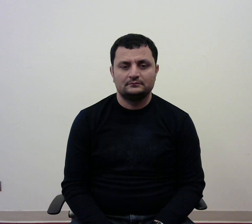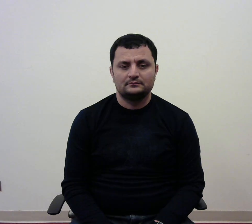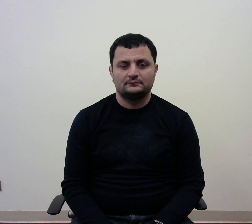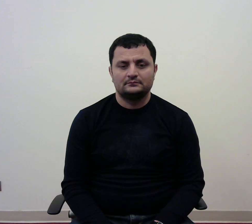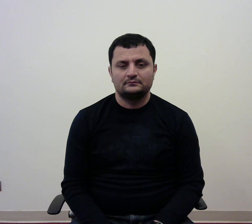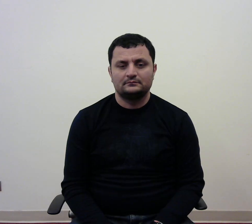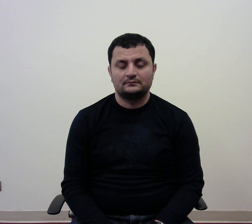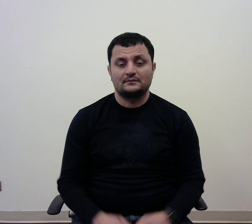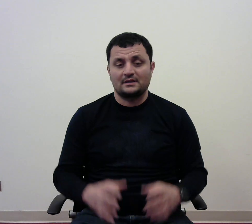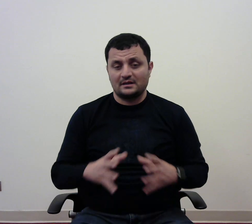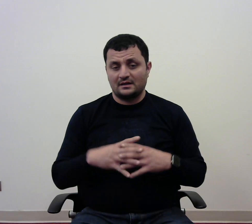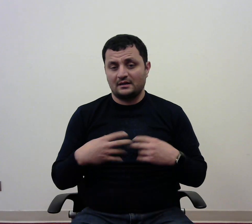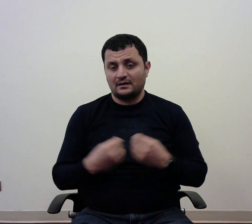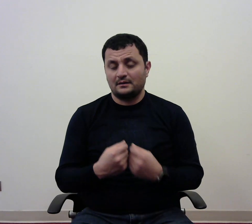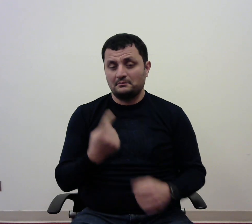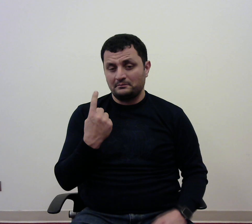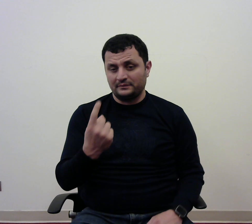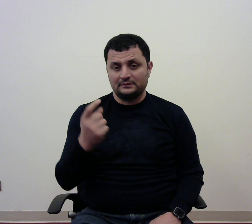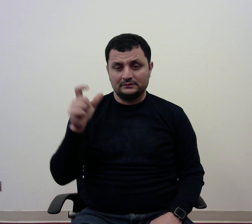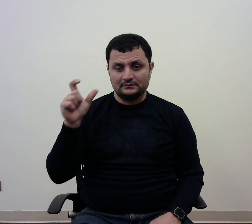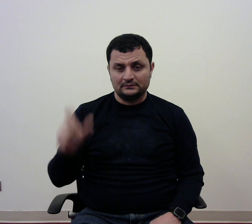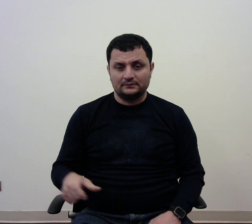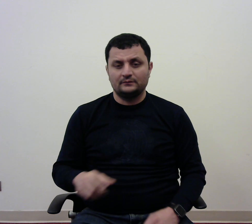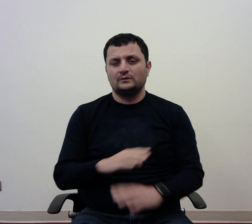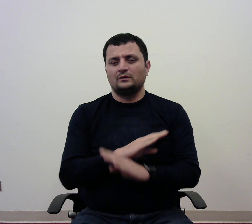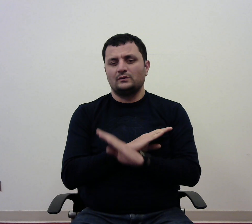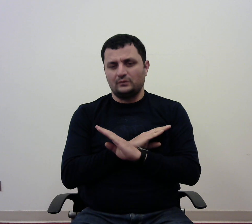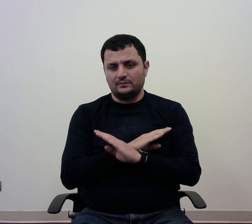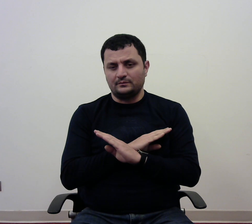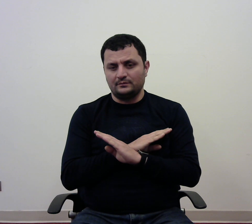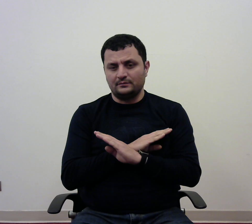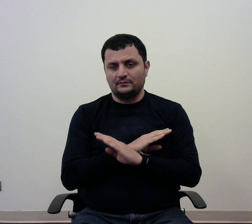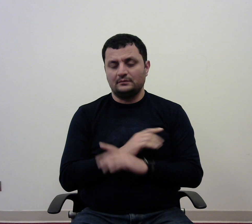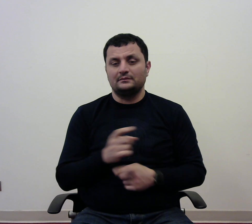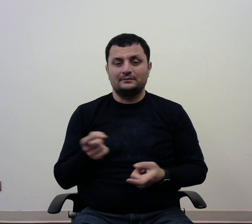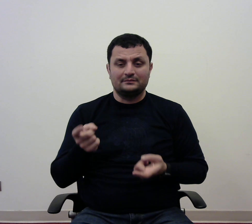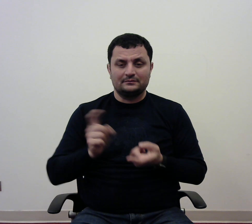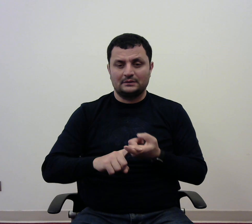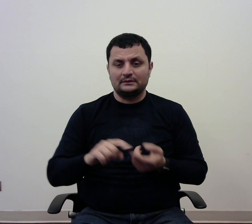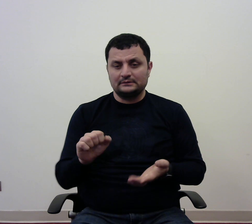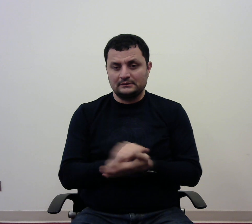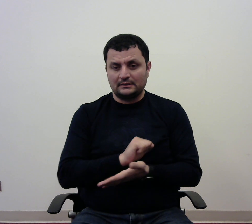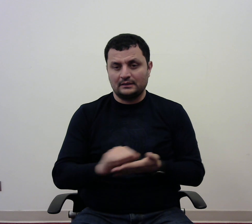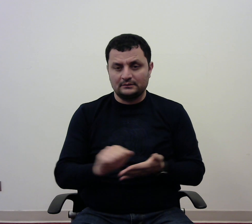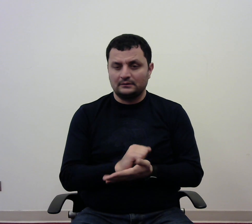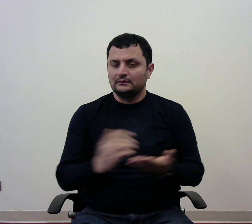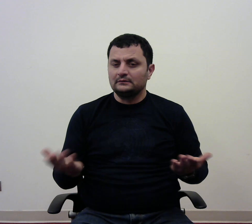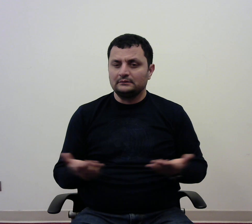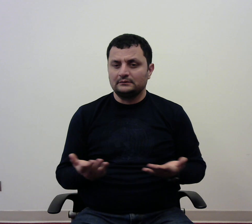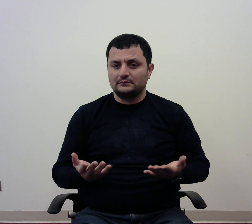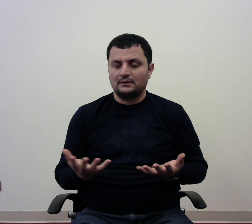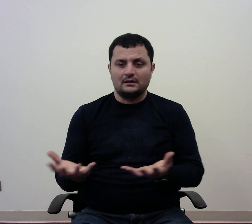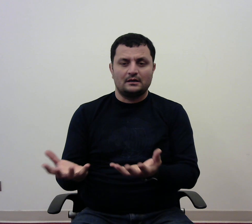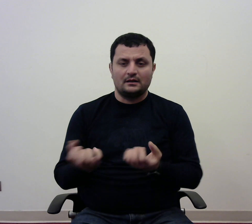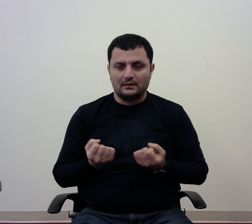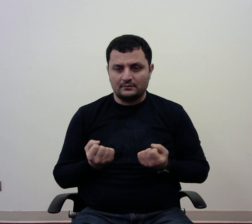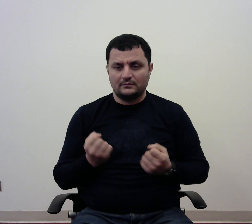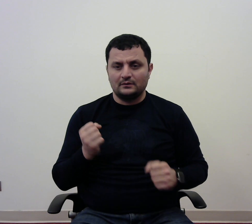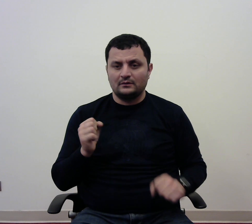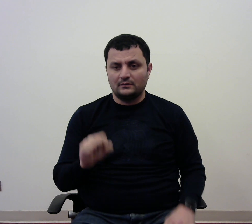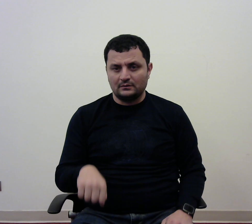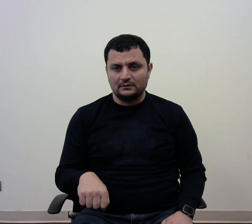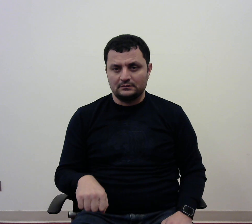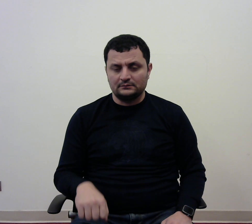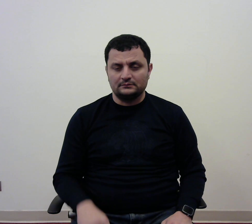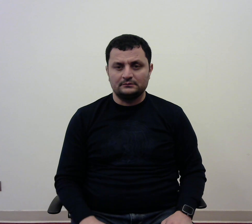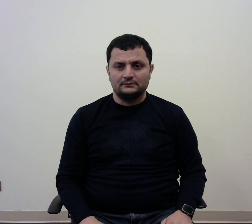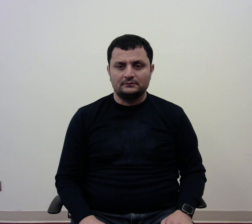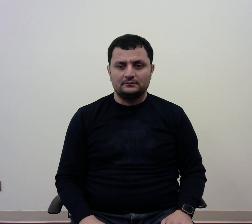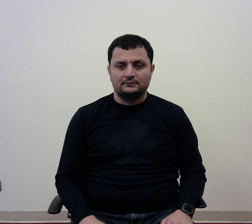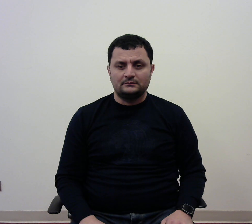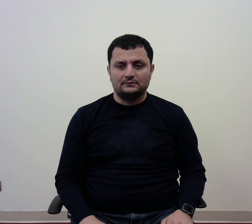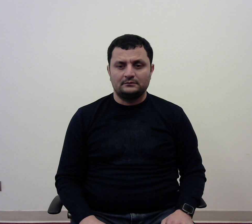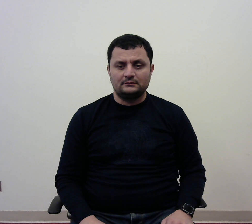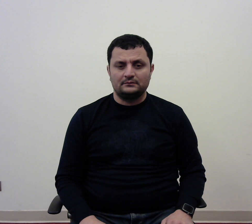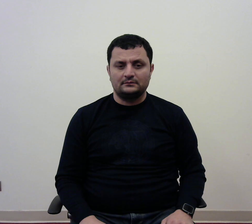Ailədən bir şəxsin ölməsi ilə bağlı sənəd necə almaq olar?